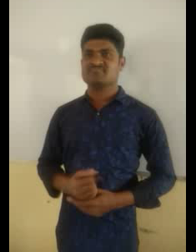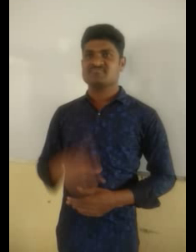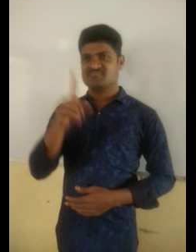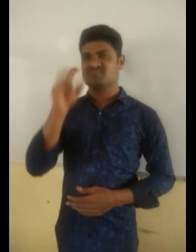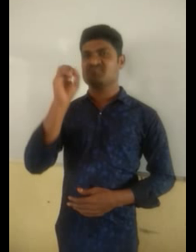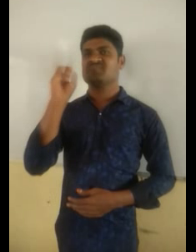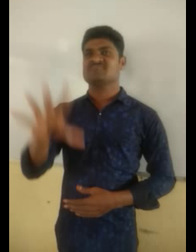you are bad